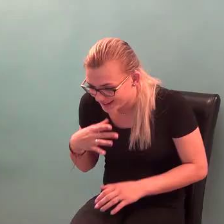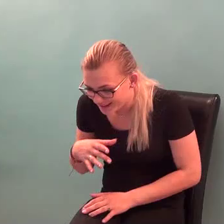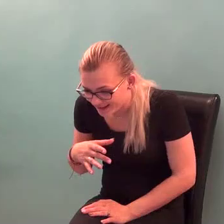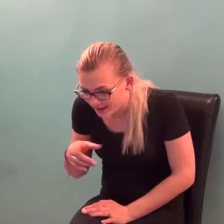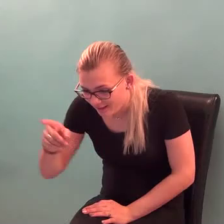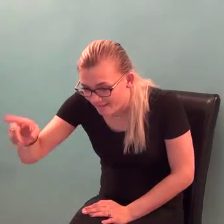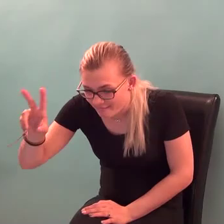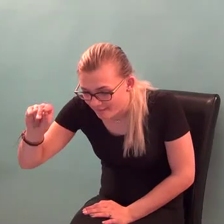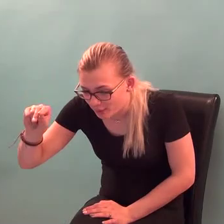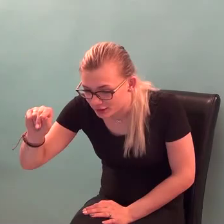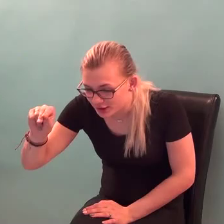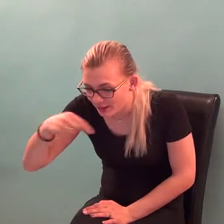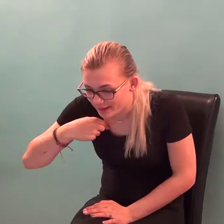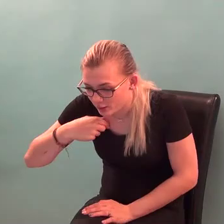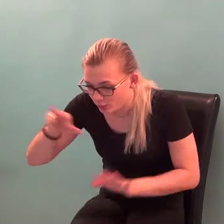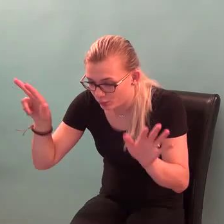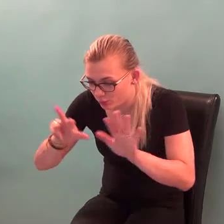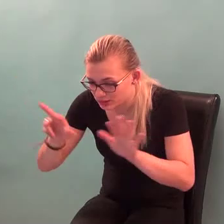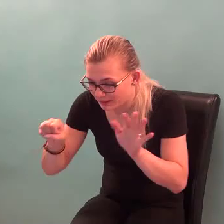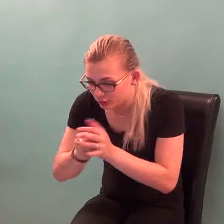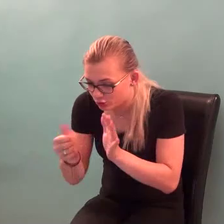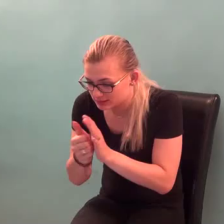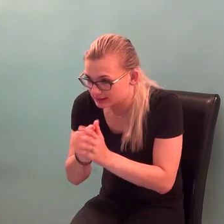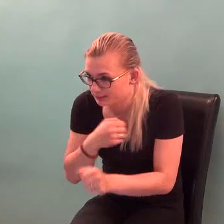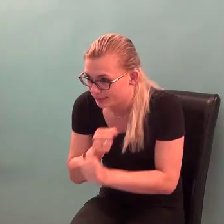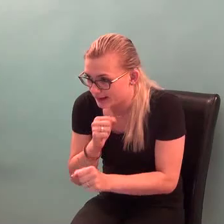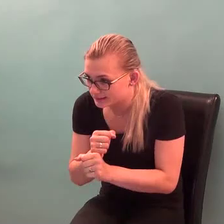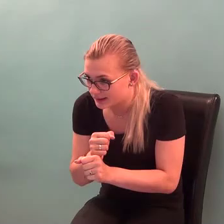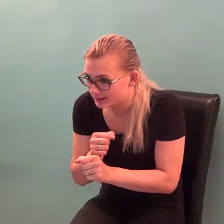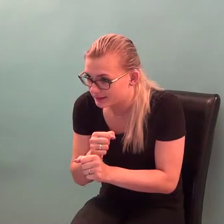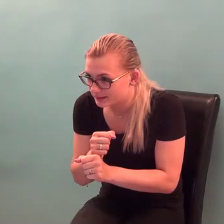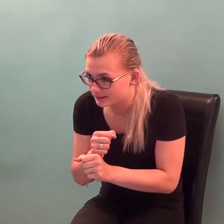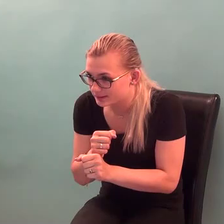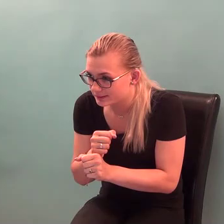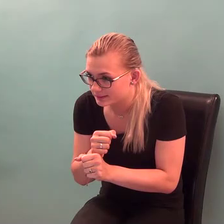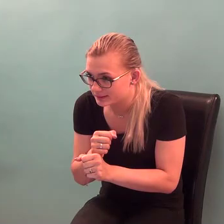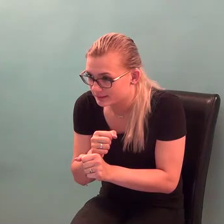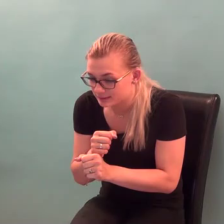Ty... w poniedziałek ja od ósmej do szesnastej pracuję.